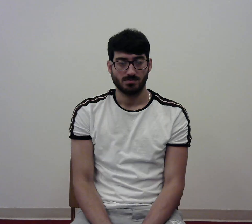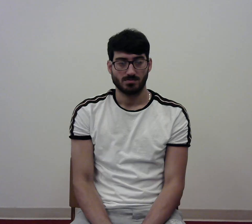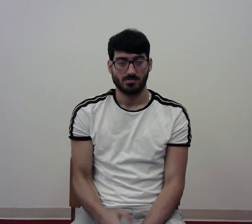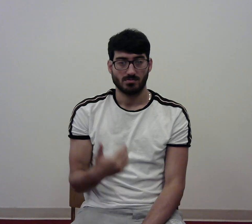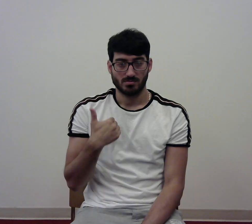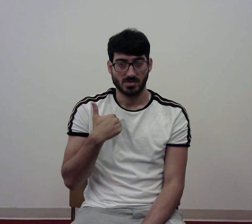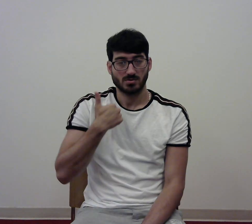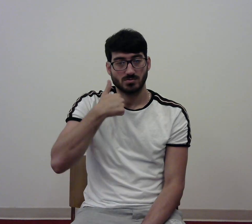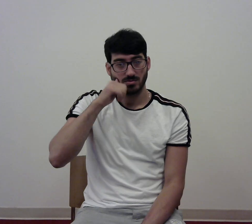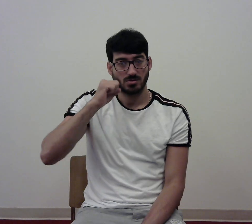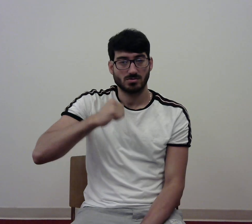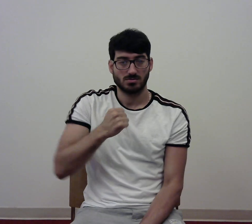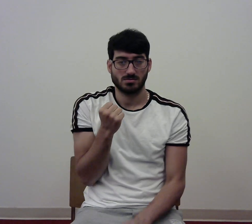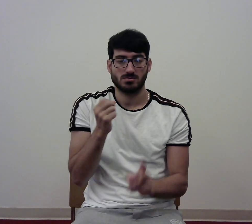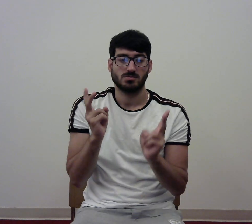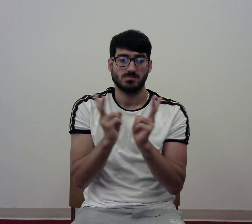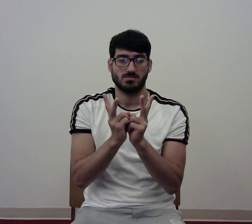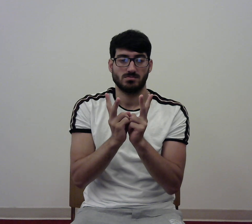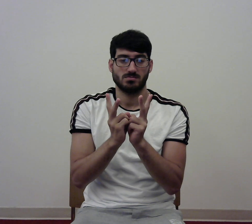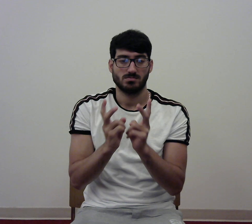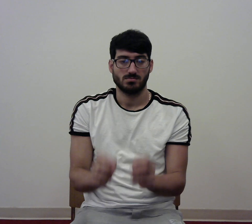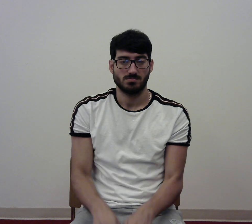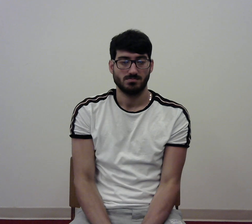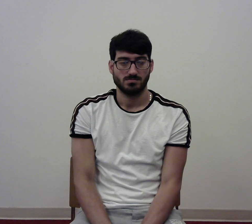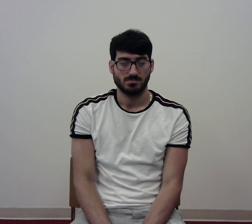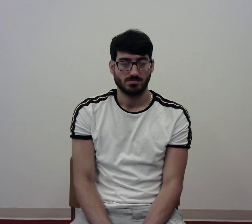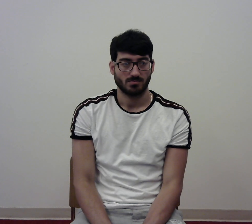Mən dünən dostlarımla görüşmüşdüm